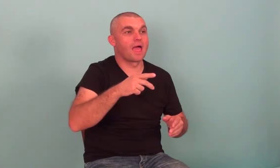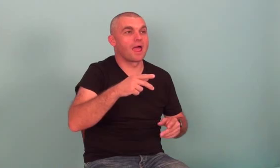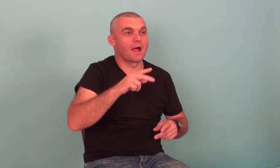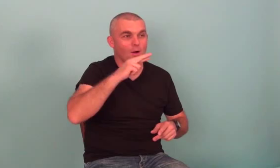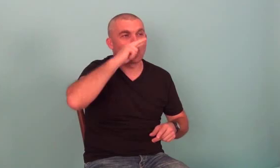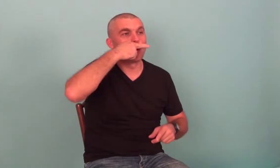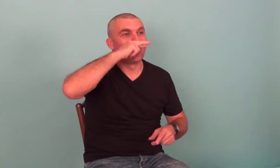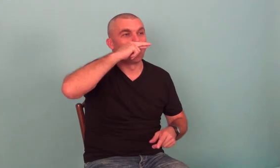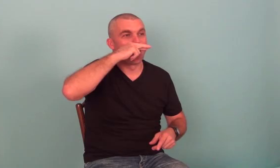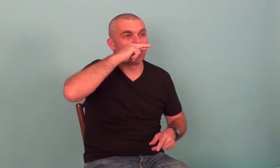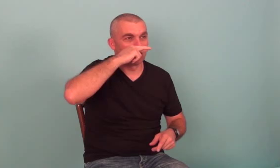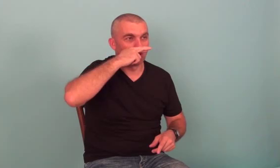Gruszka.